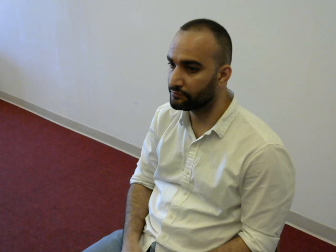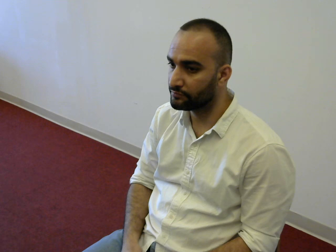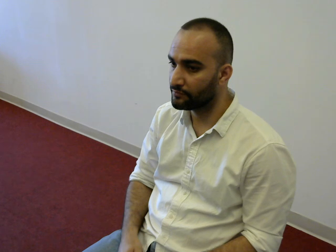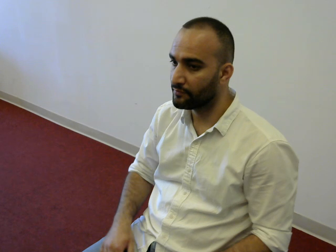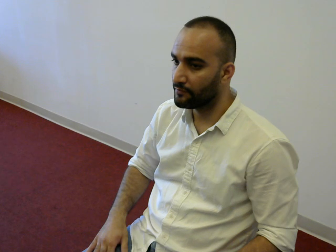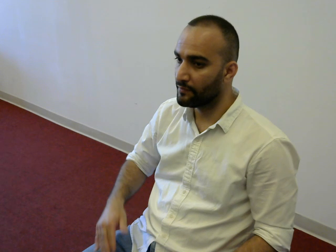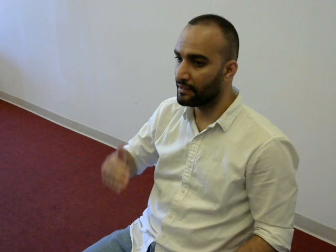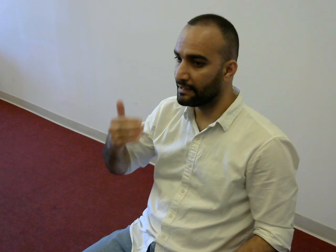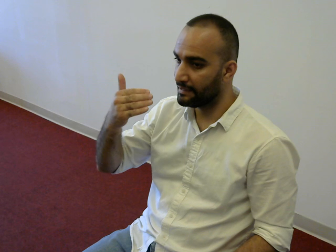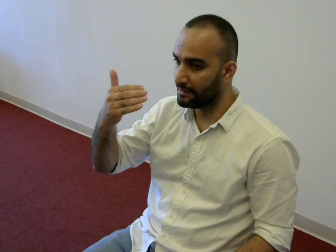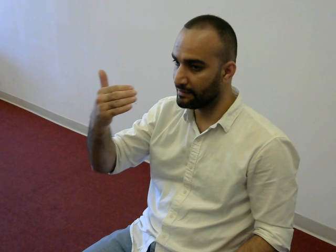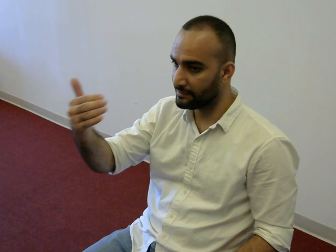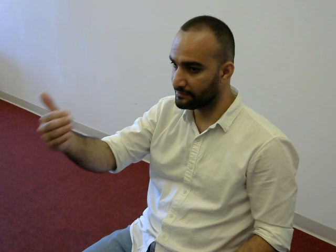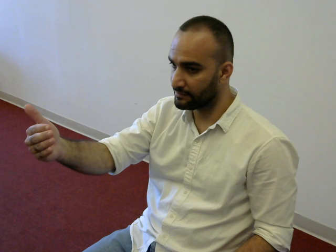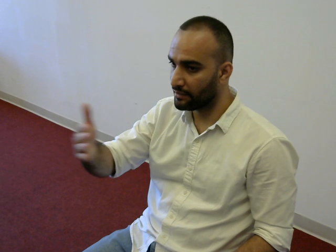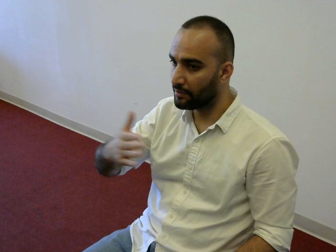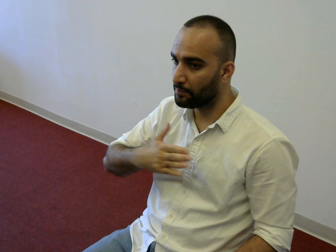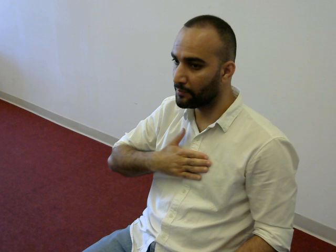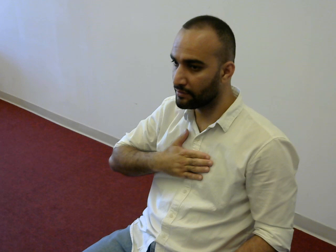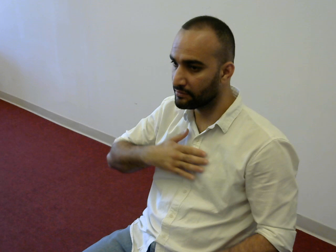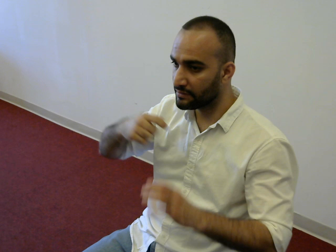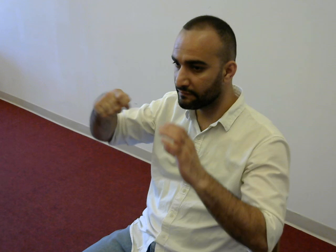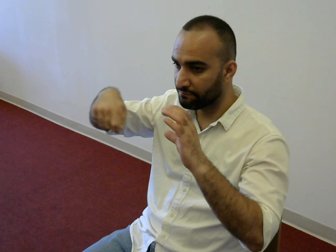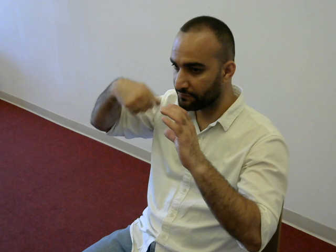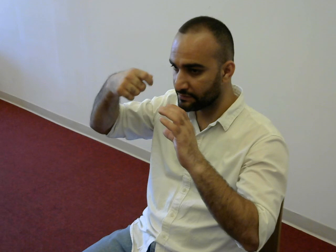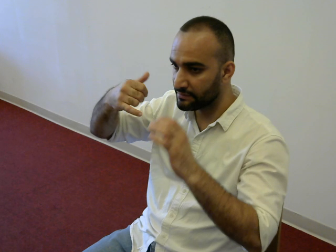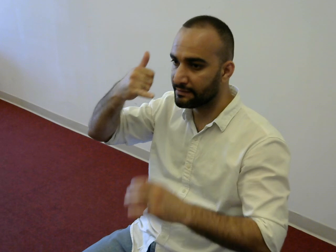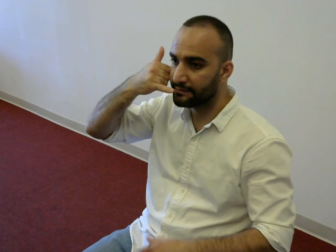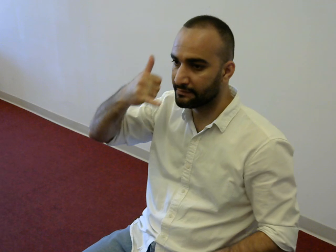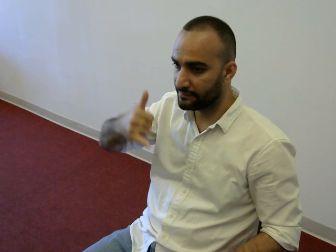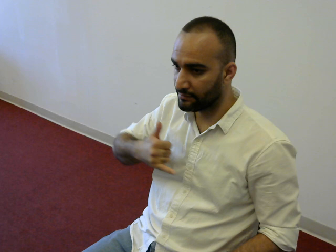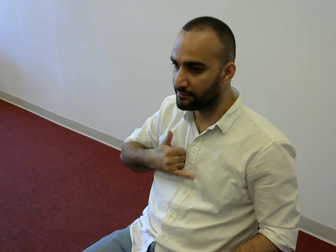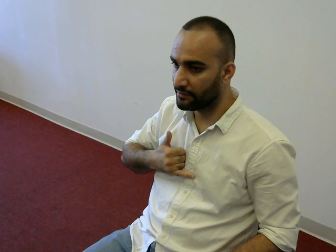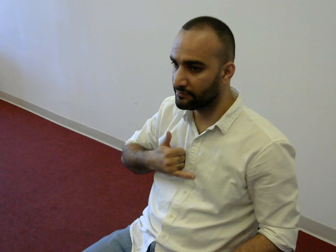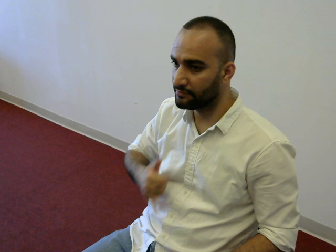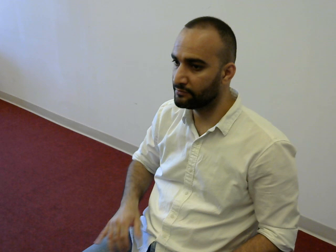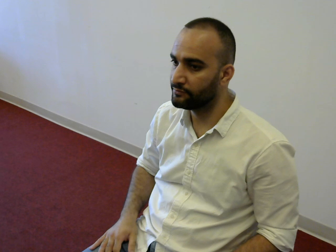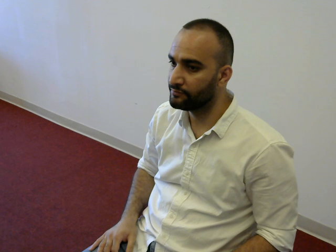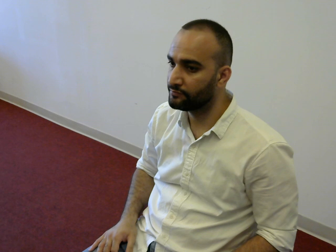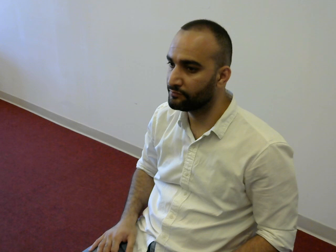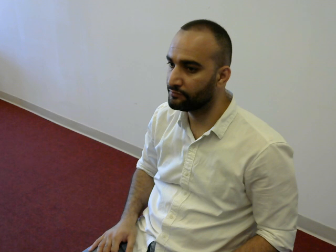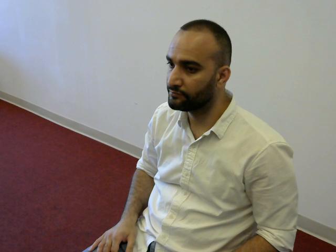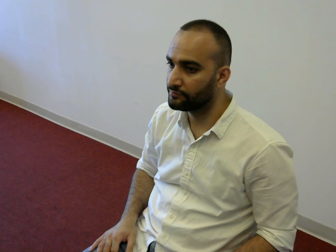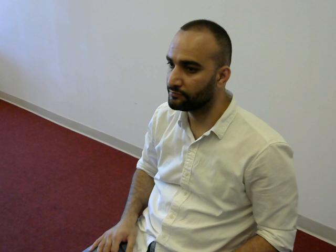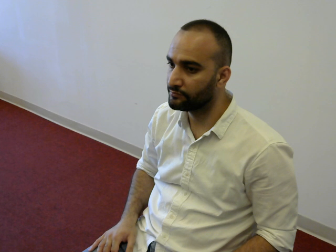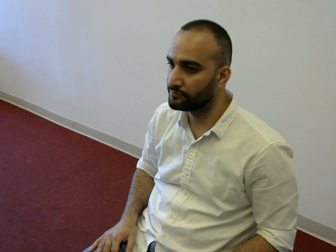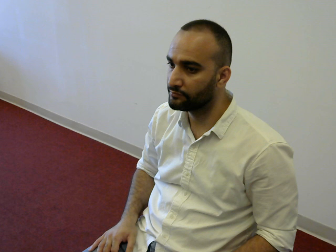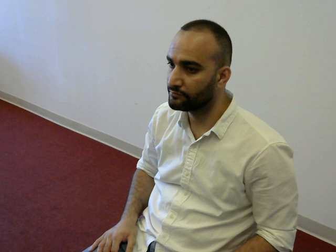Siz mənə video zəng edin